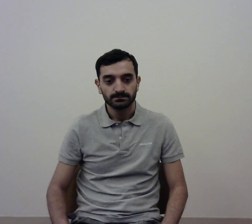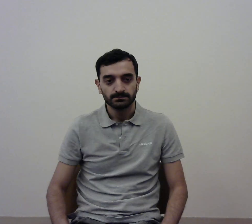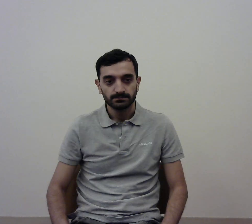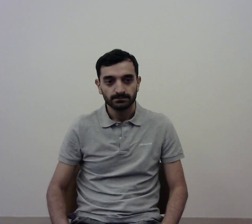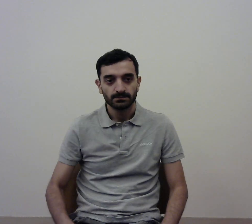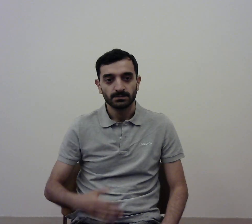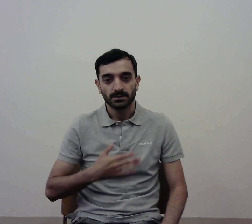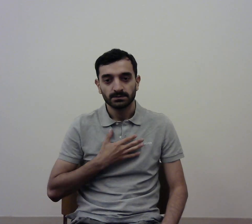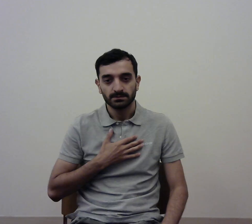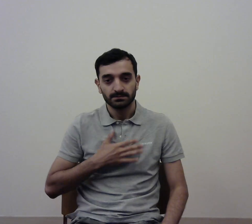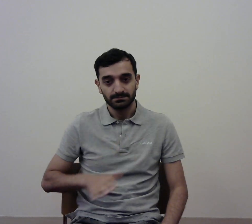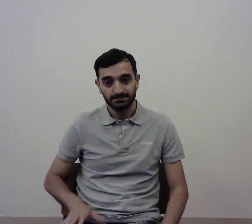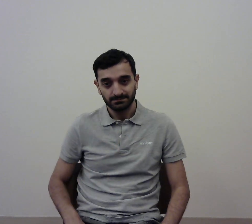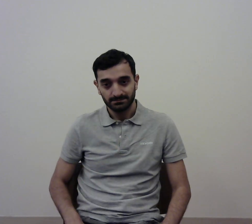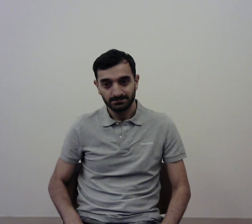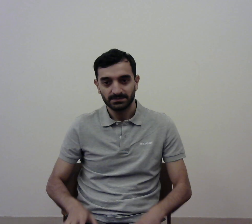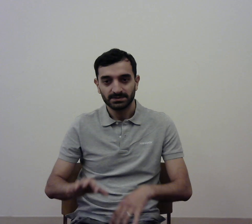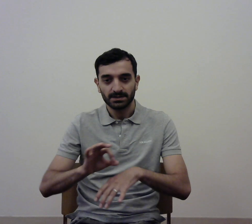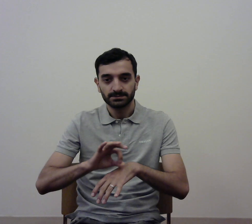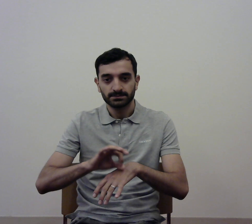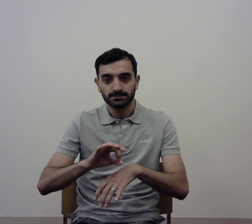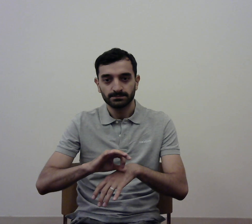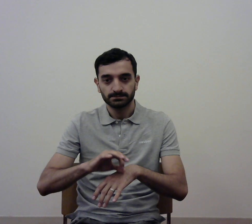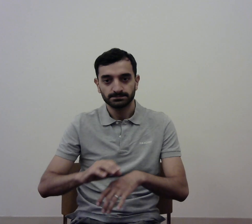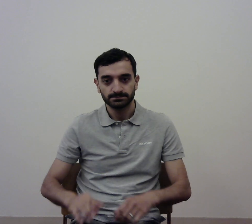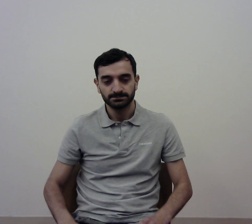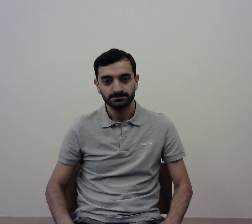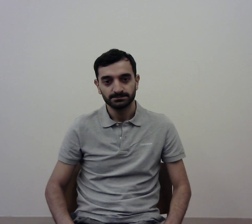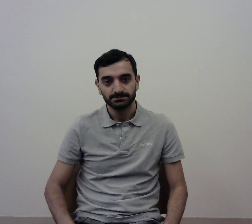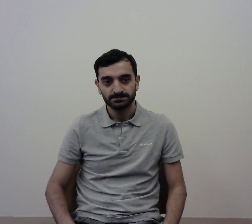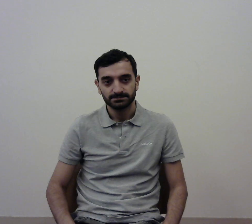Mənim ayağım ağrıyır